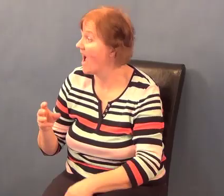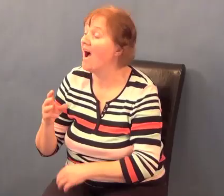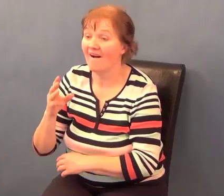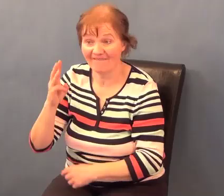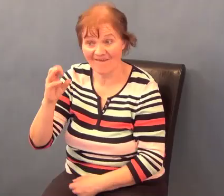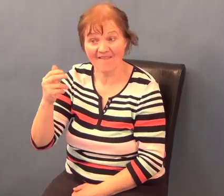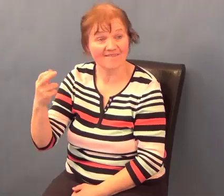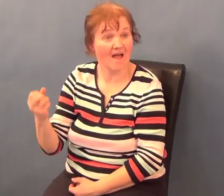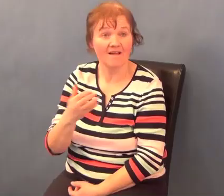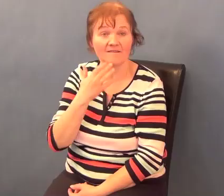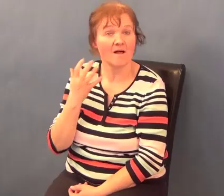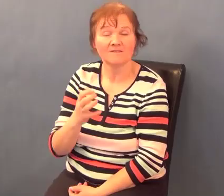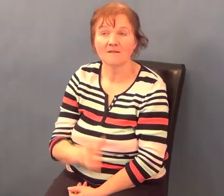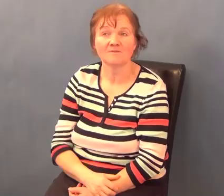Wanny nie ma.